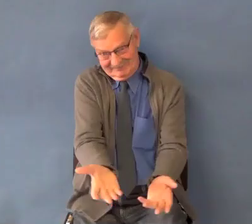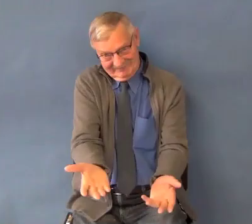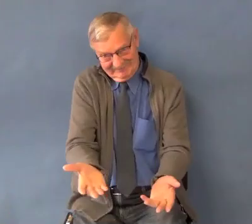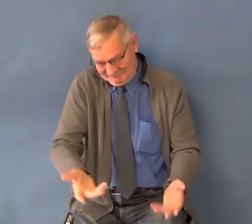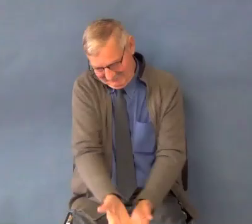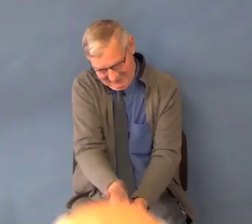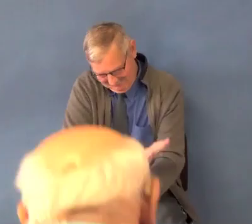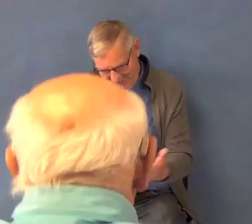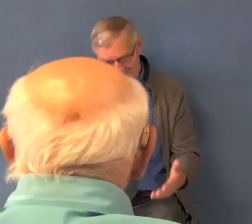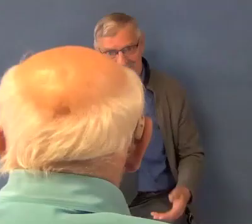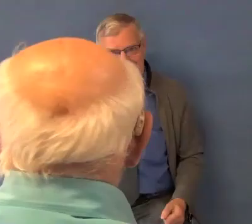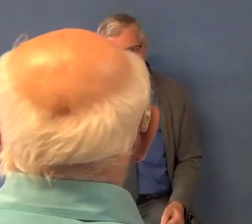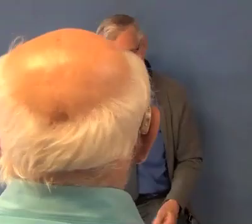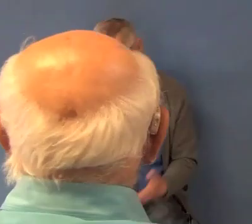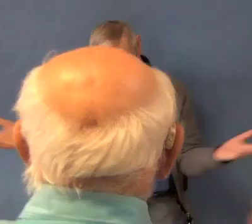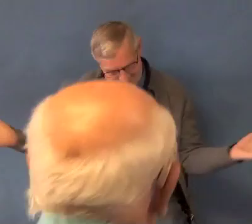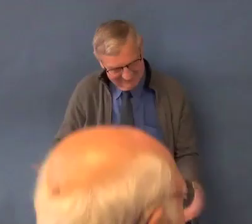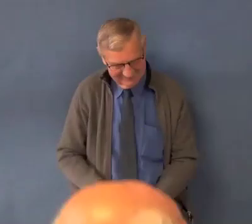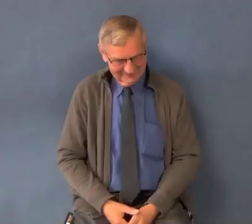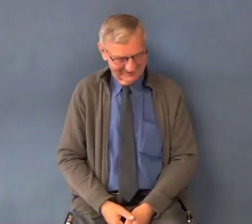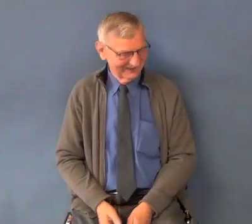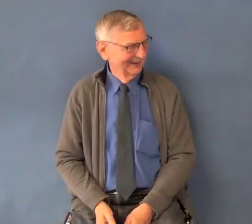No tak.